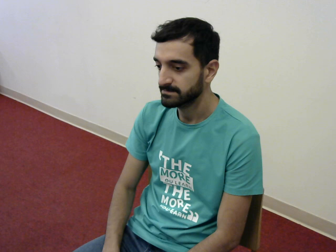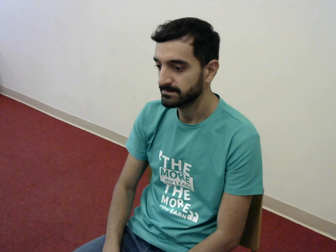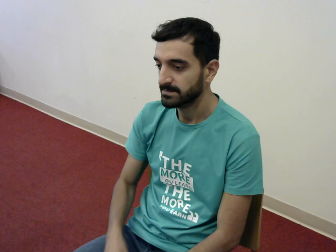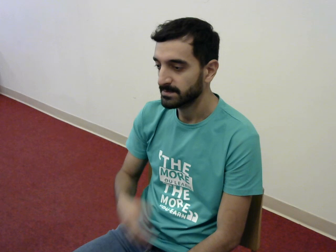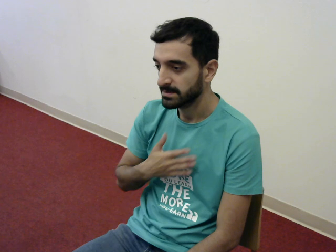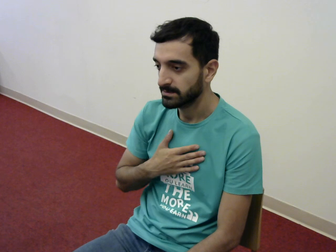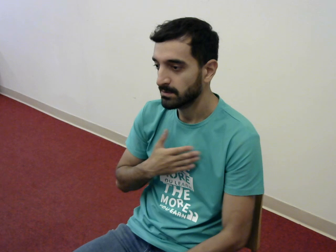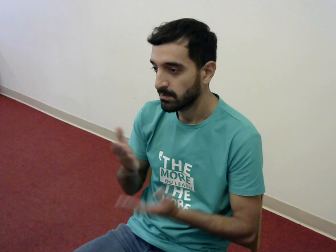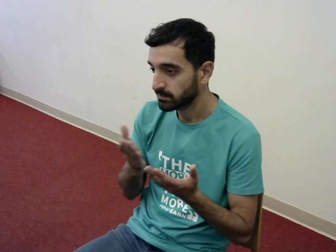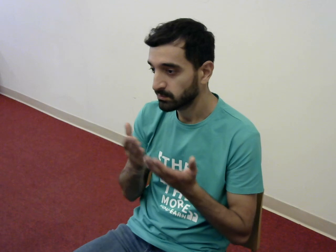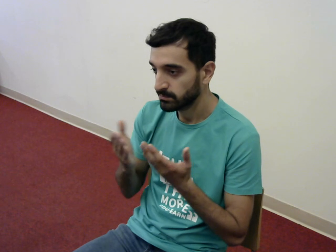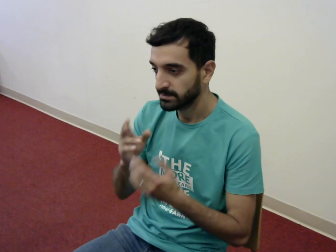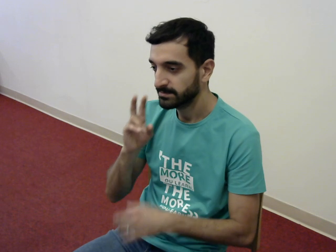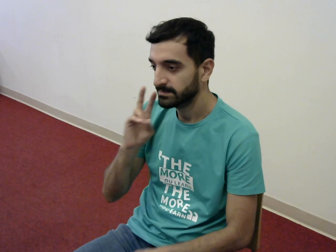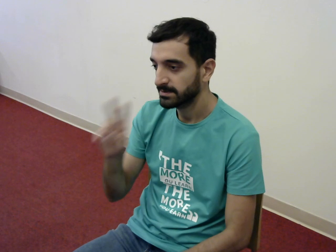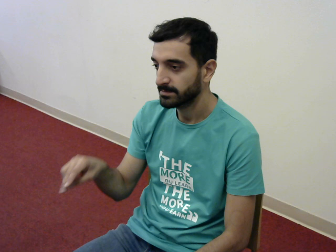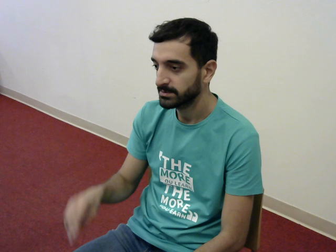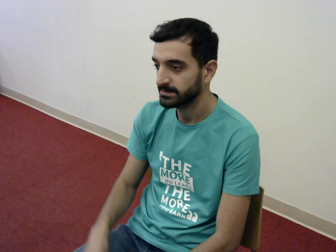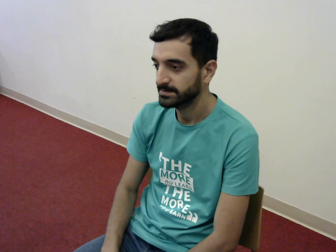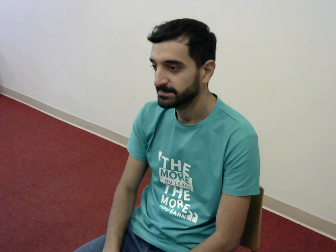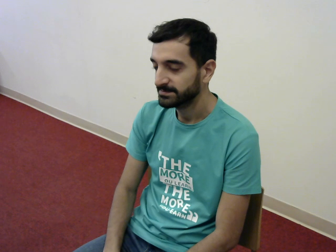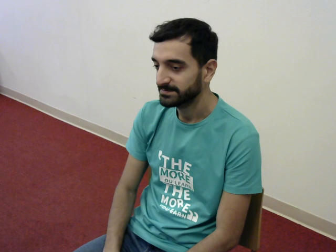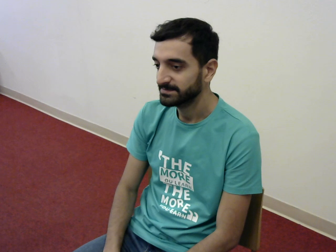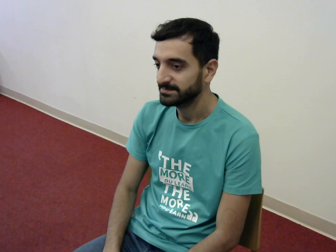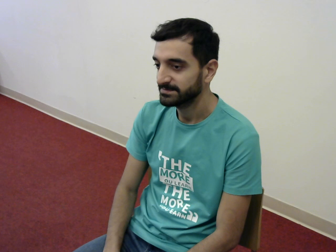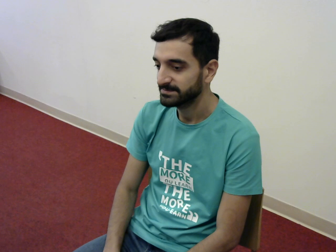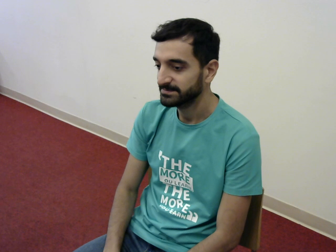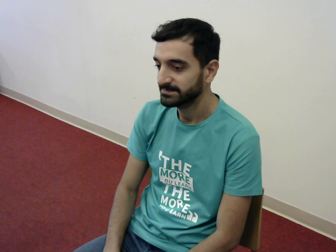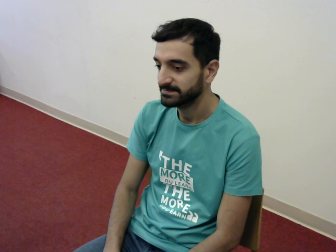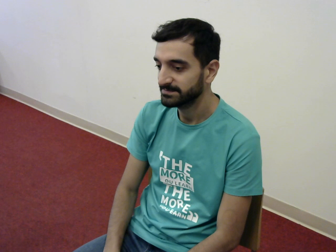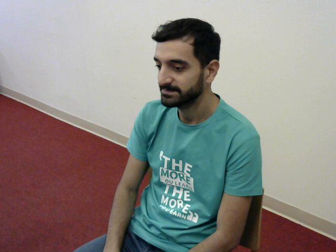Mən oxuya bilmirəm